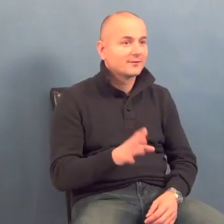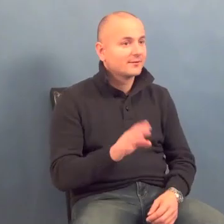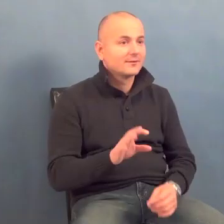Na pewno.